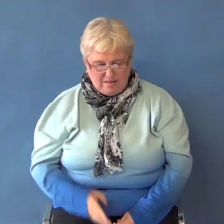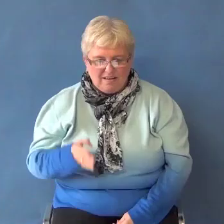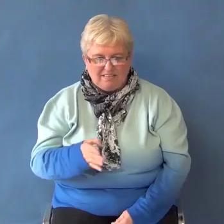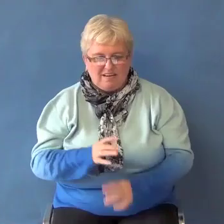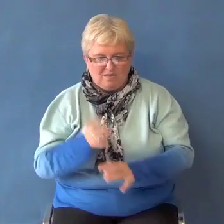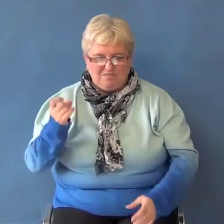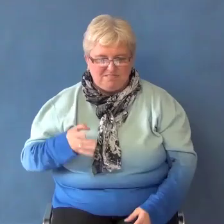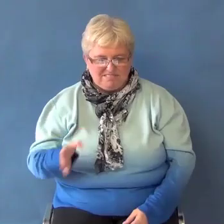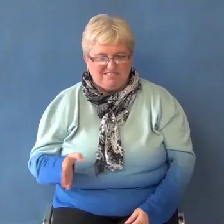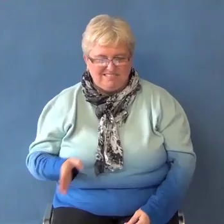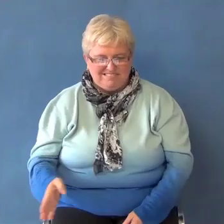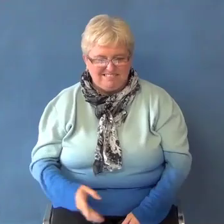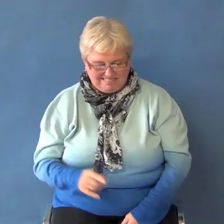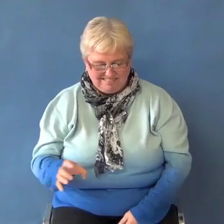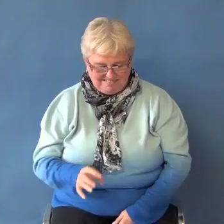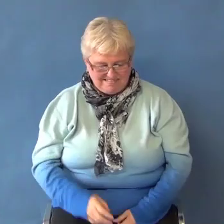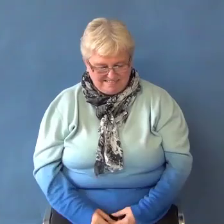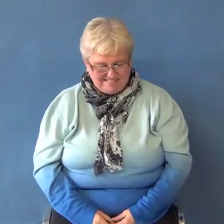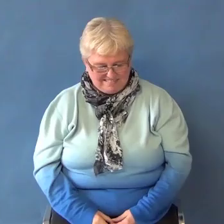Piłowanie w autobusie i kradzież.